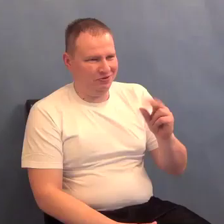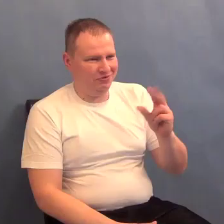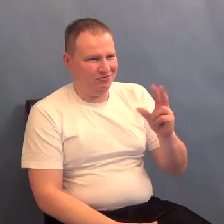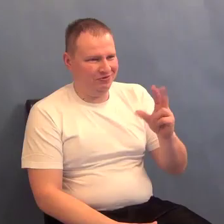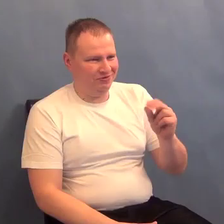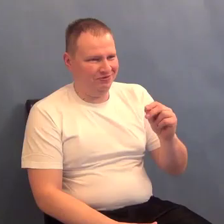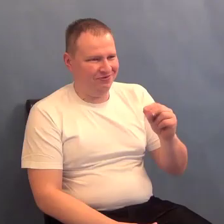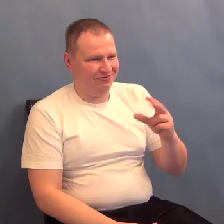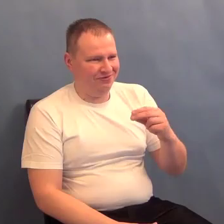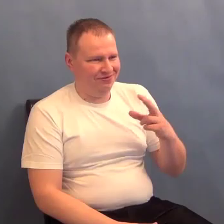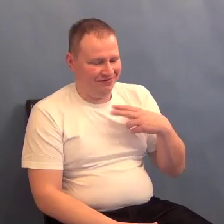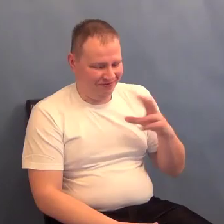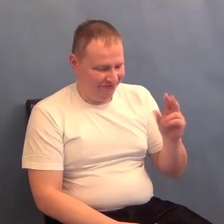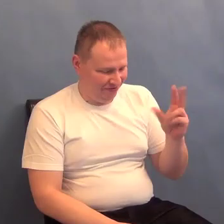Poniedziałek wolny.